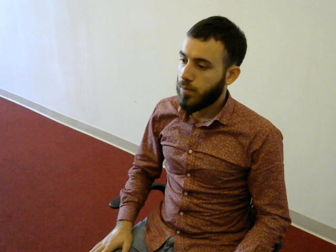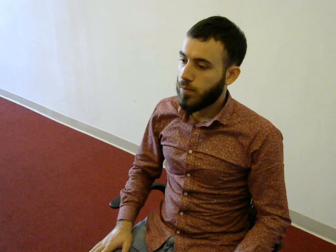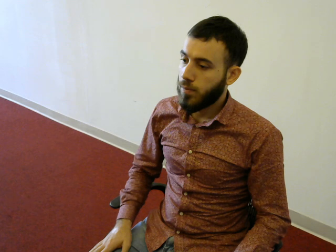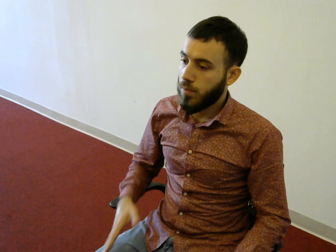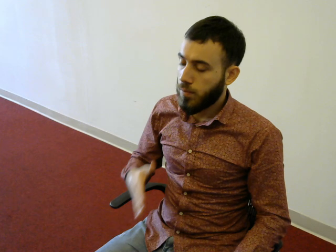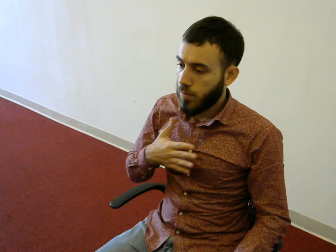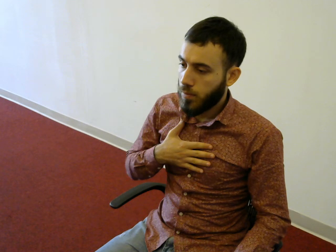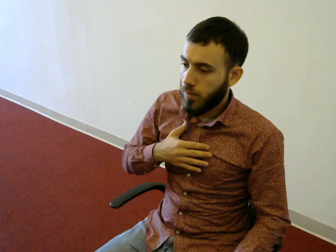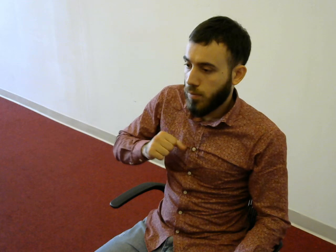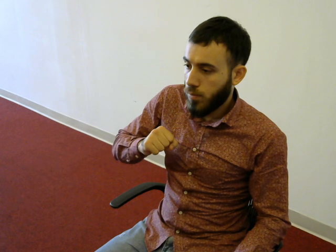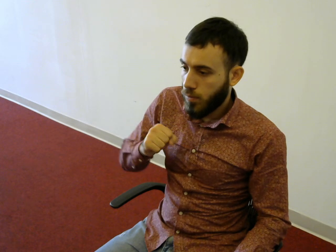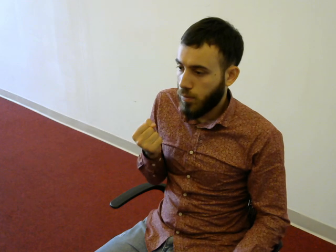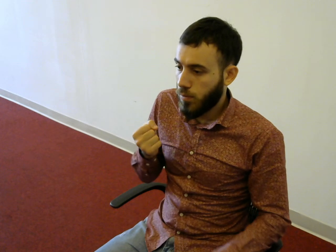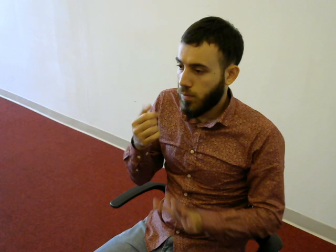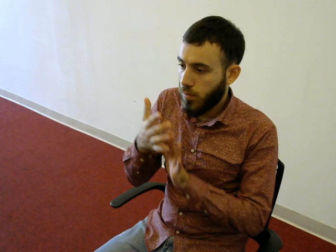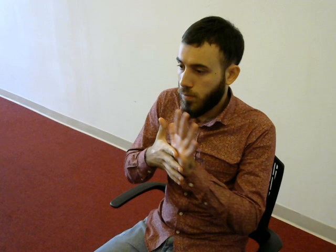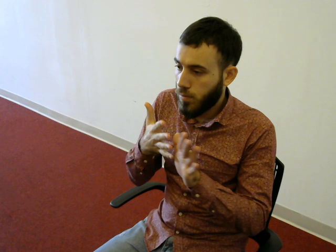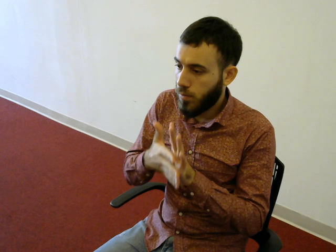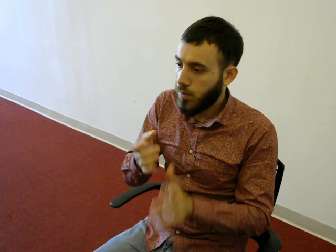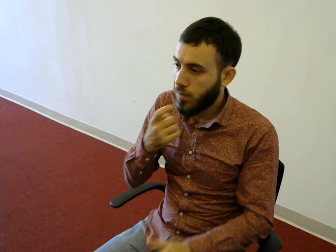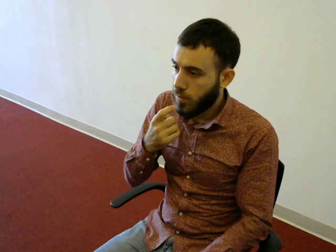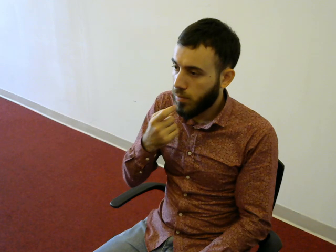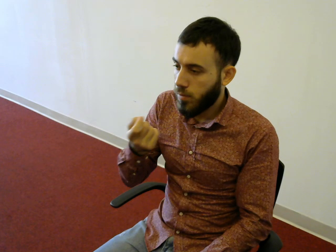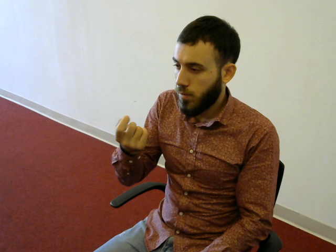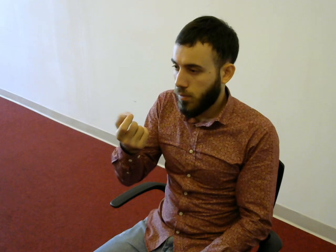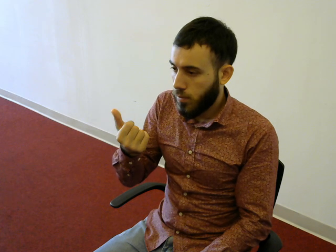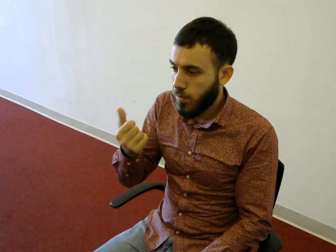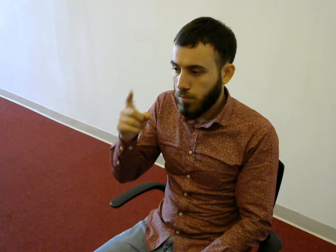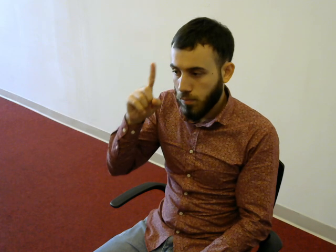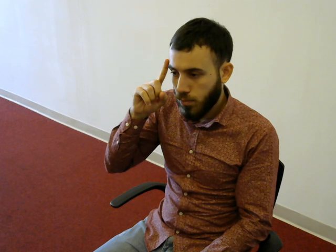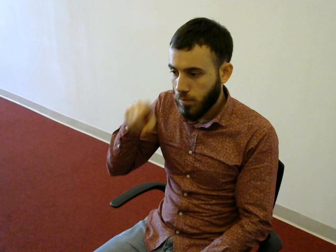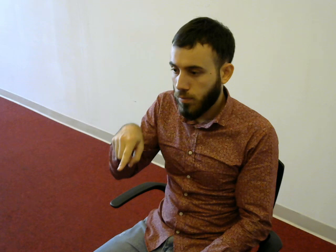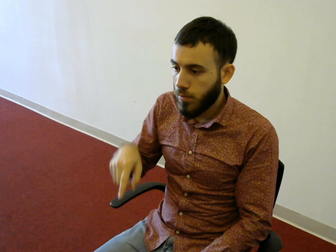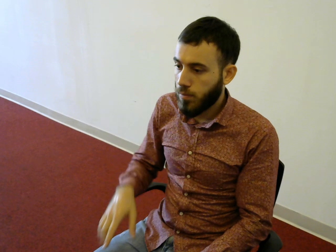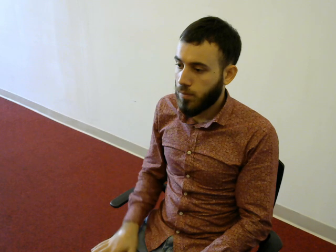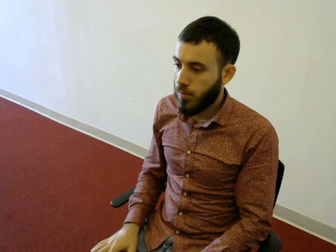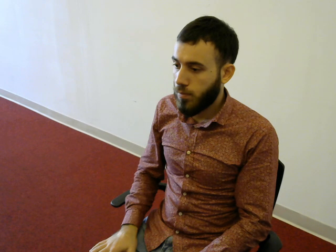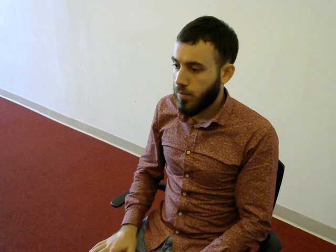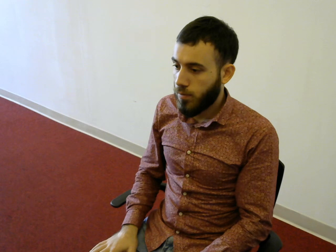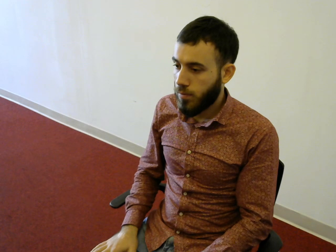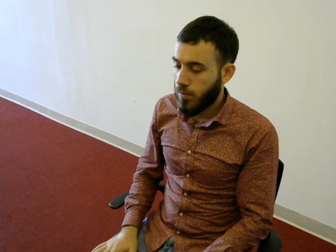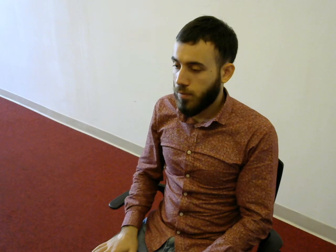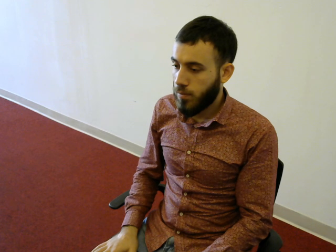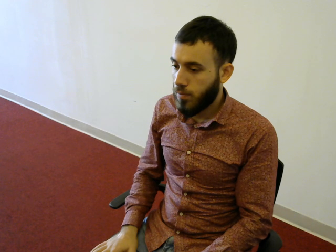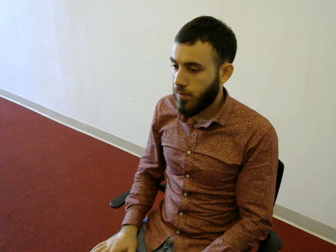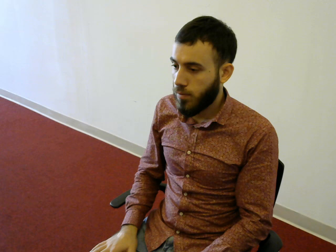Mənim dostum jest dilini azca bilir